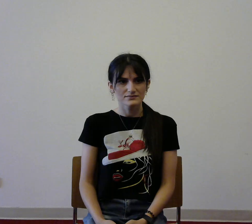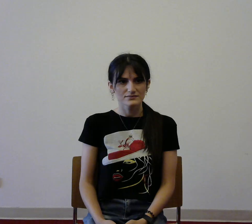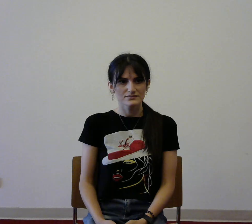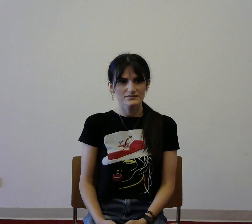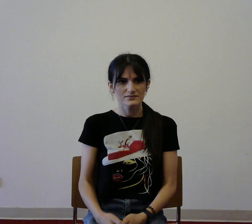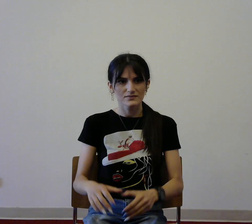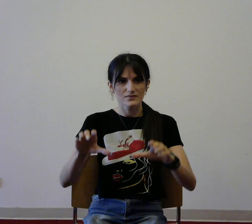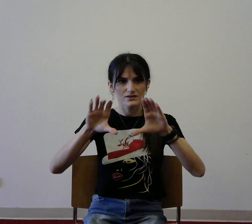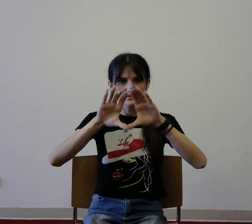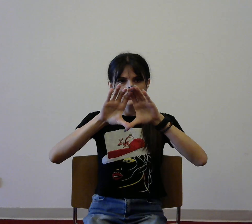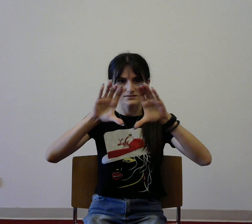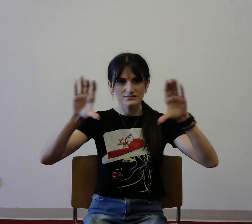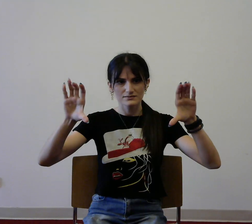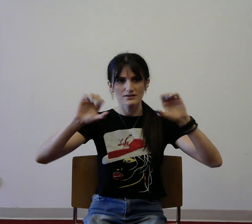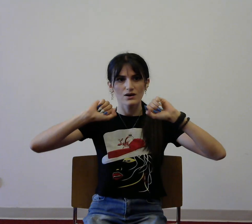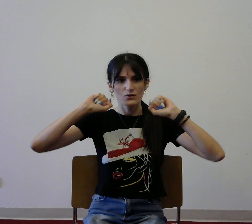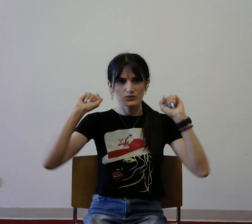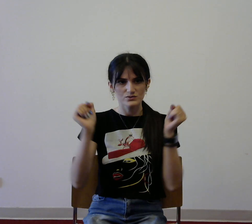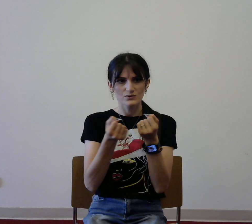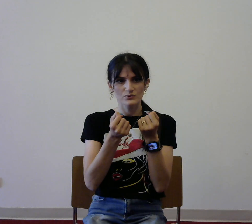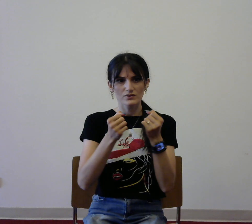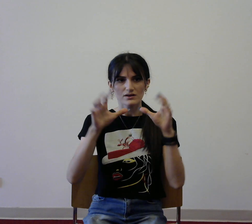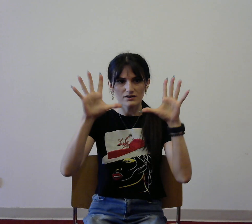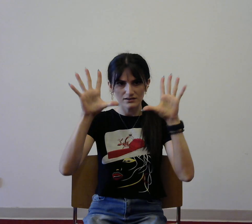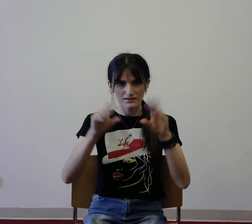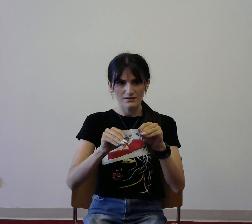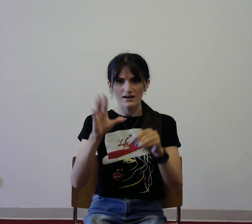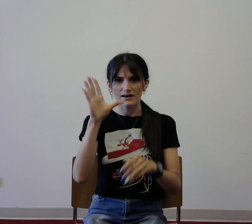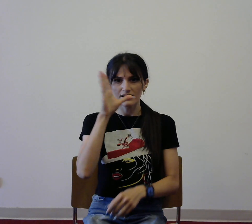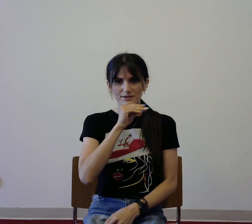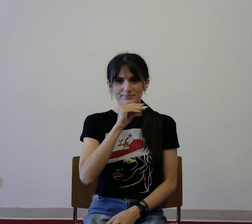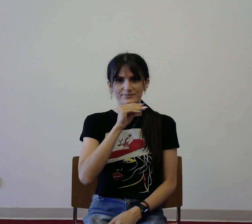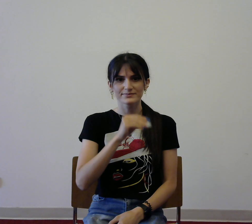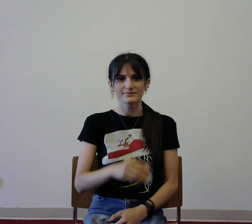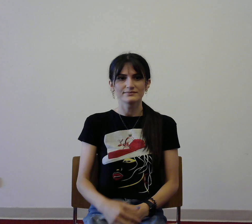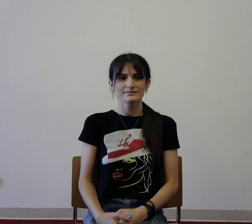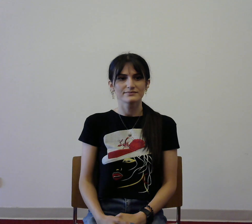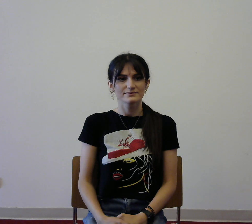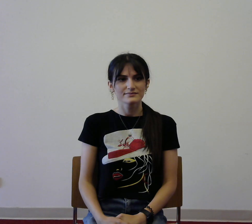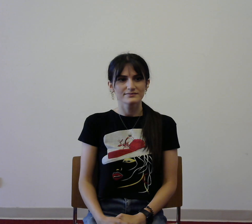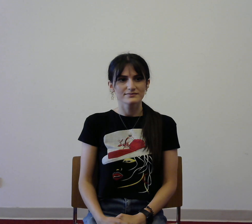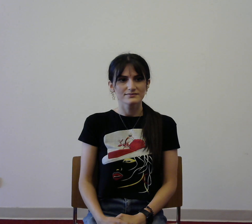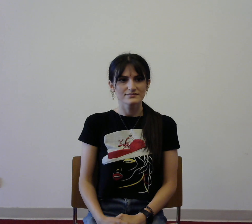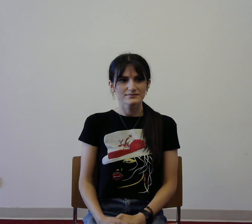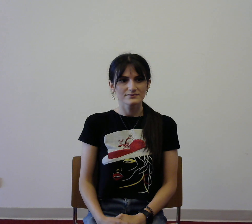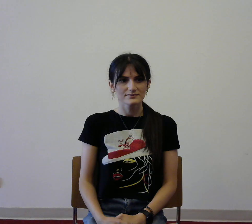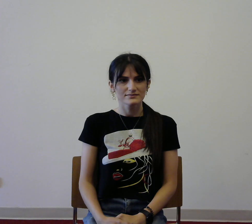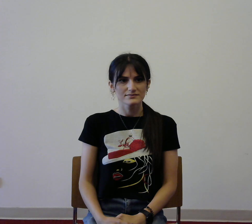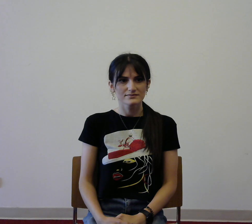Kondisioneri söndürə bilərsinizmi?